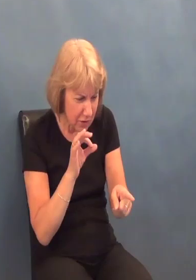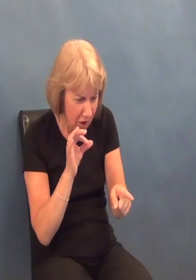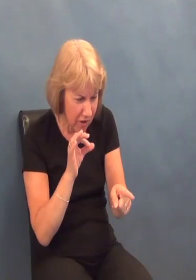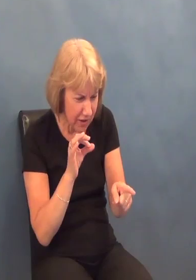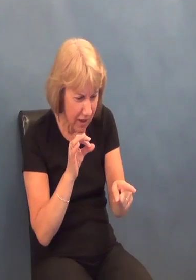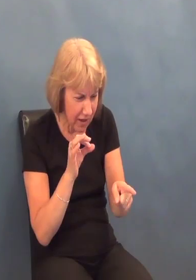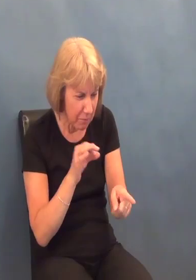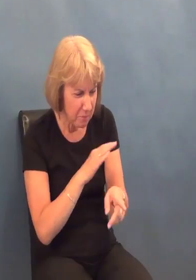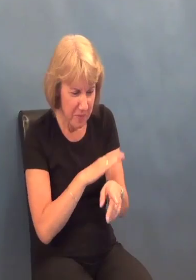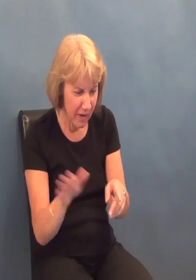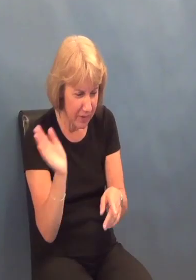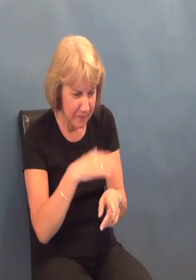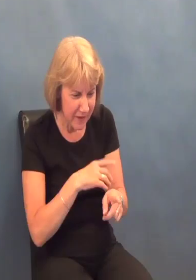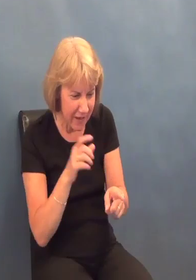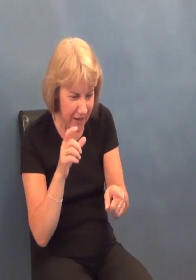A w środę zajęte, więc nie.